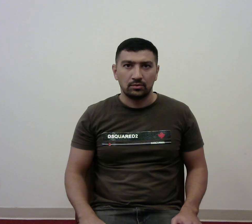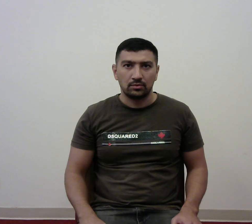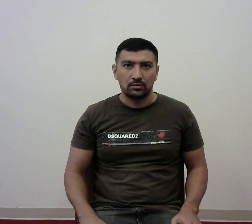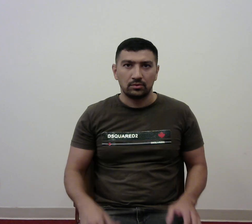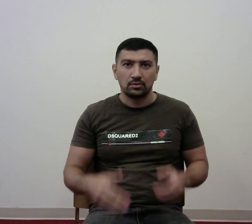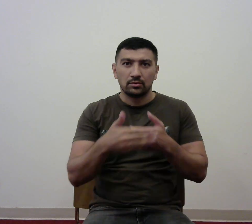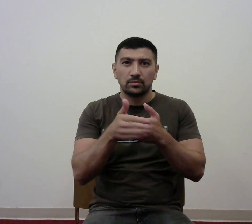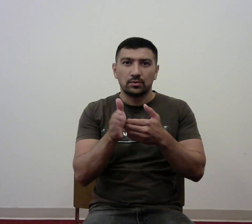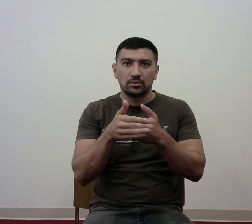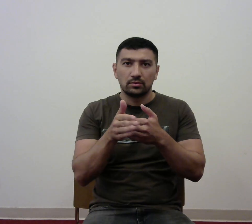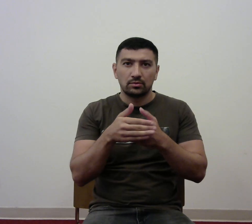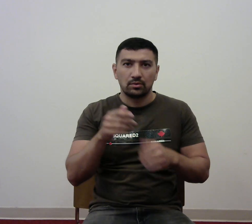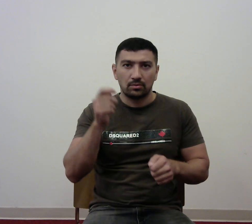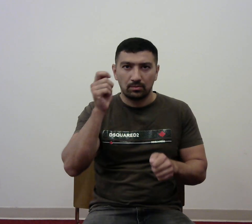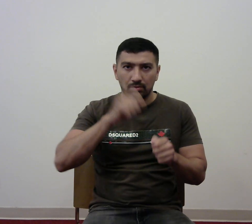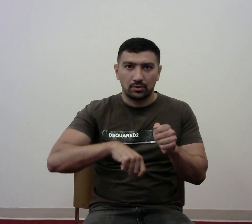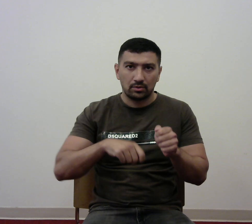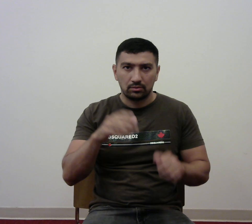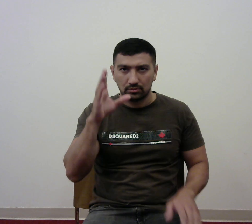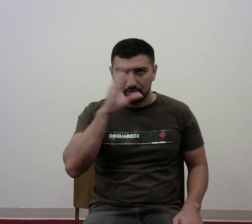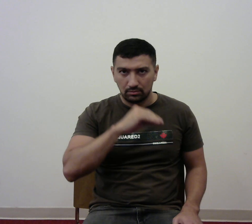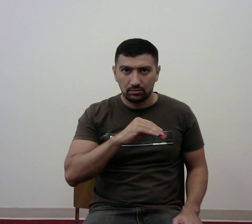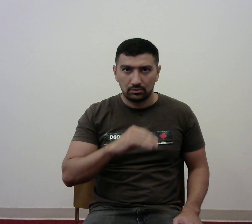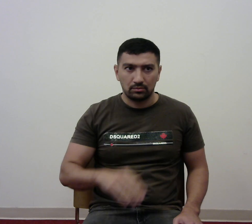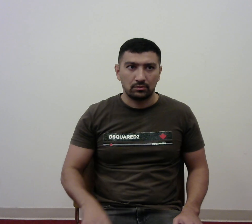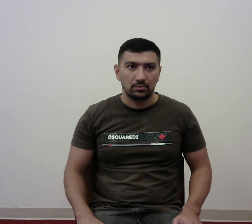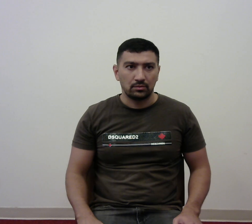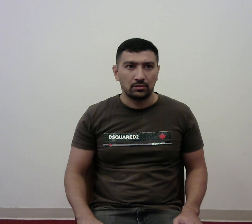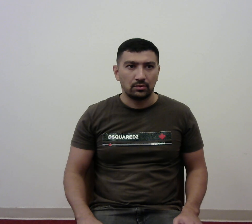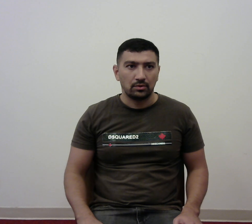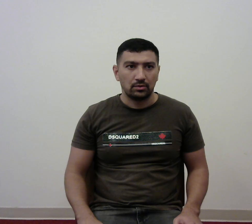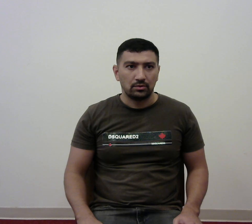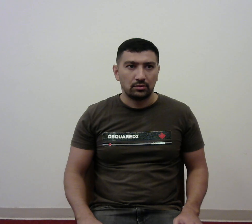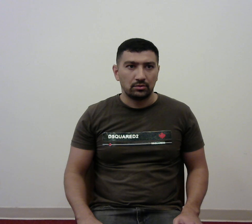Qapını bağlaya bilərsinizmi?